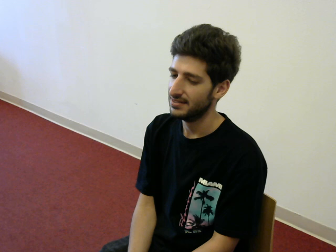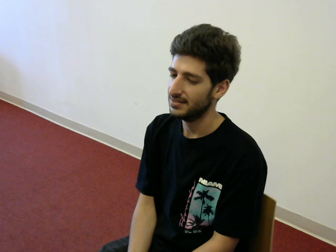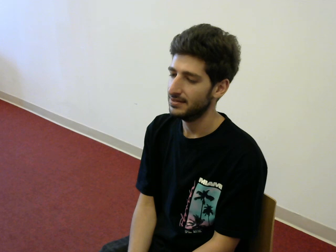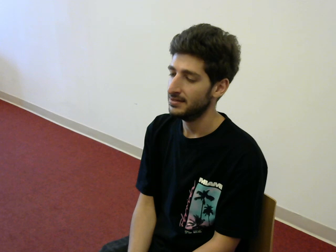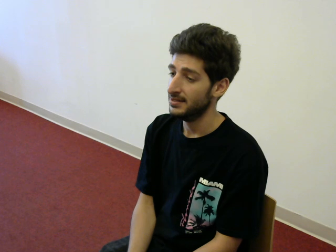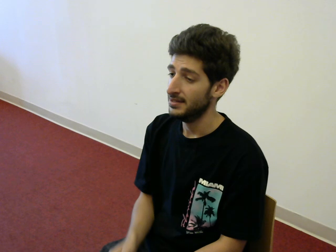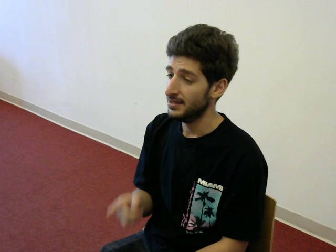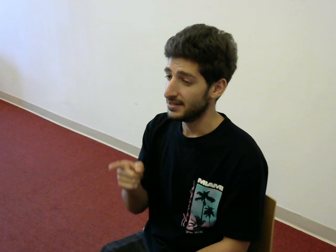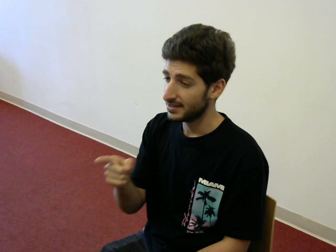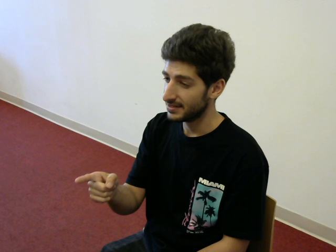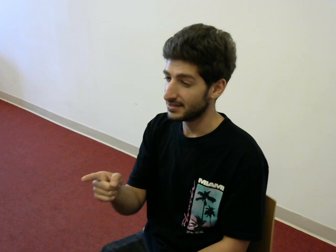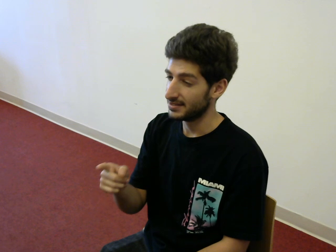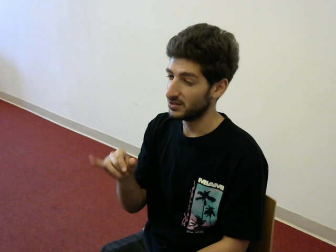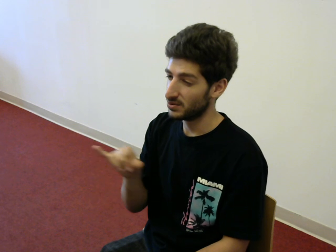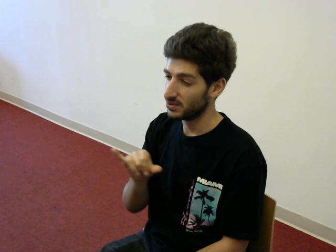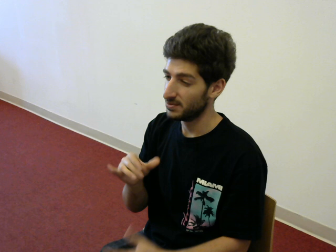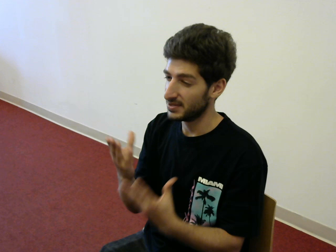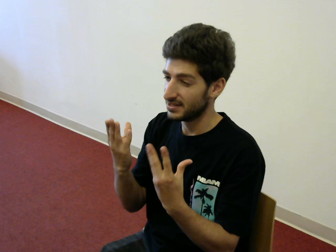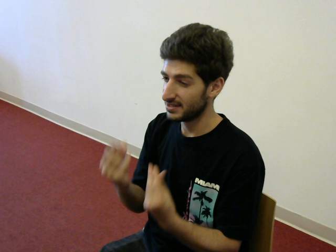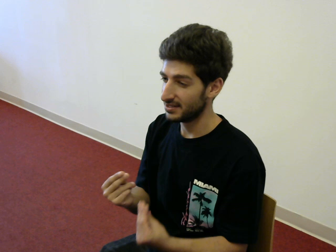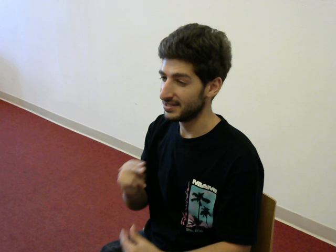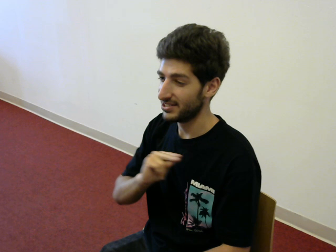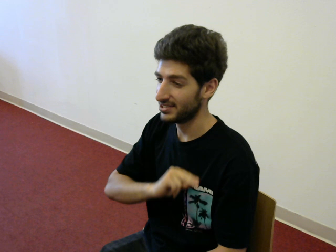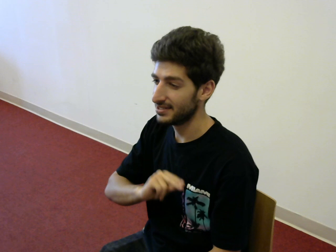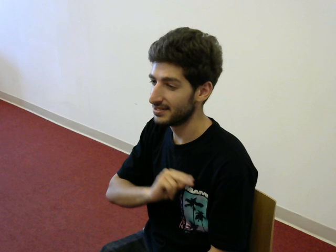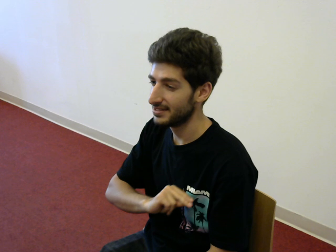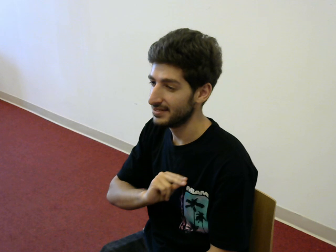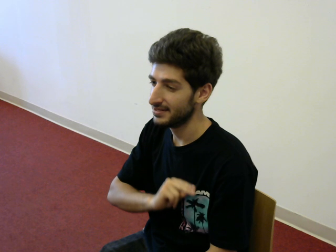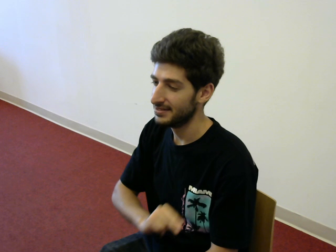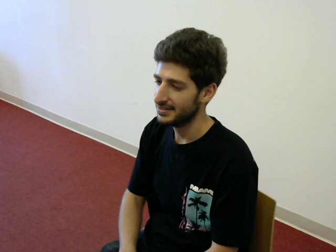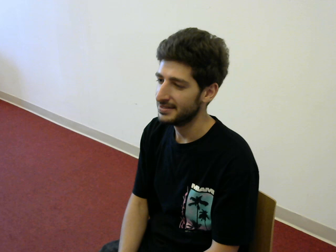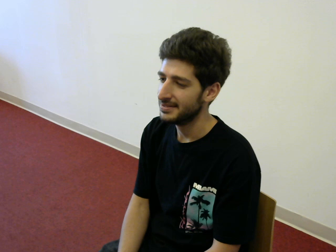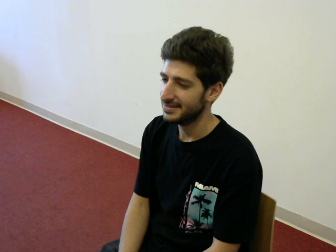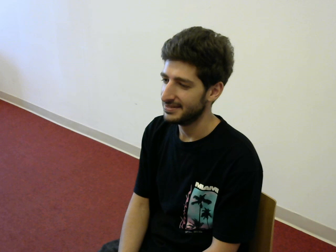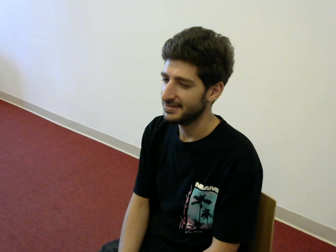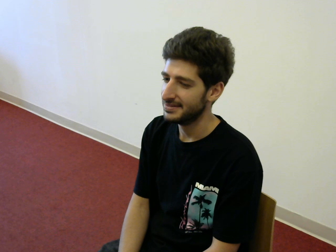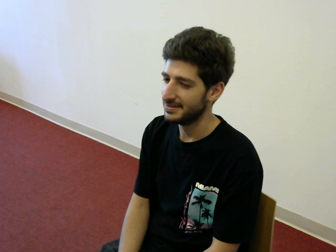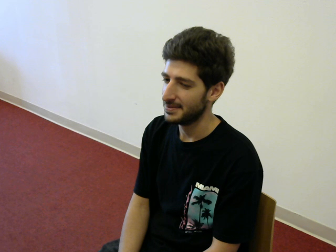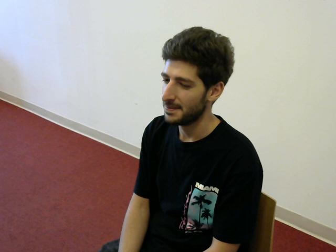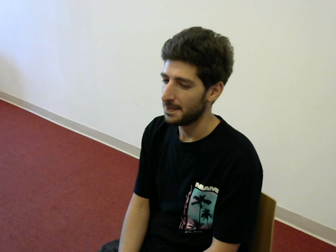Siz şənbə günü işləyirsiz?